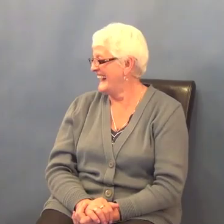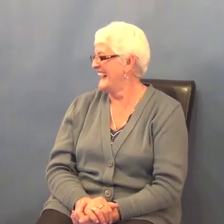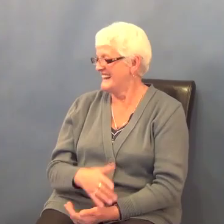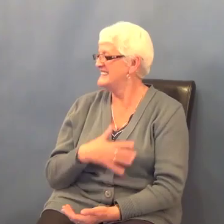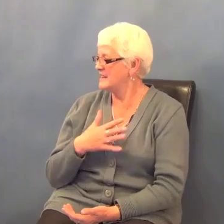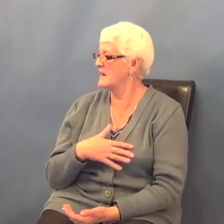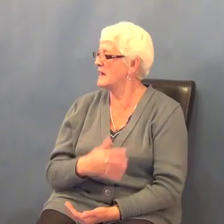Tak mnie się wydaje.